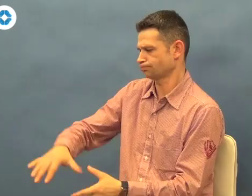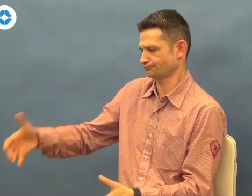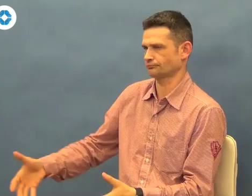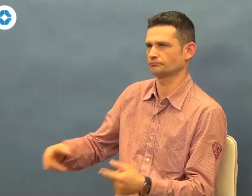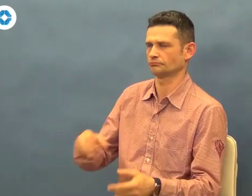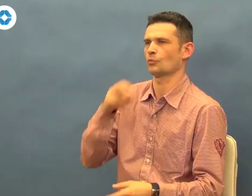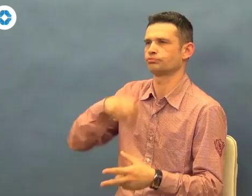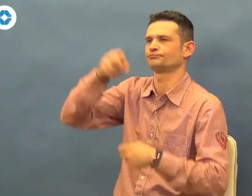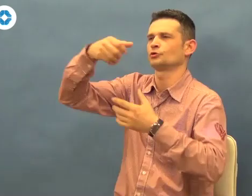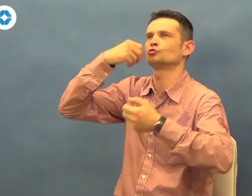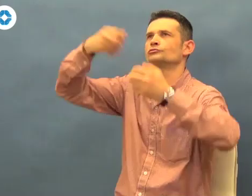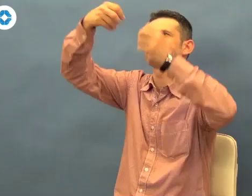Na drzewie zbierał gruszki do czegoś na brzuchu.